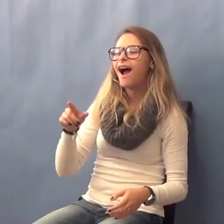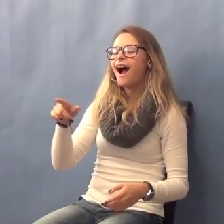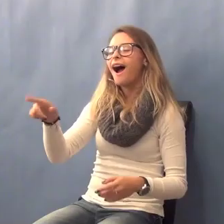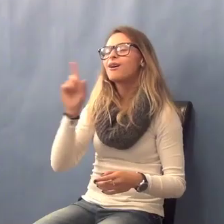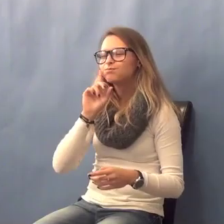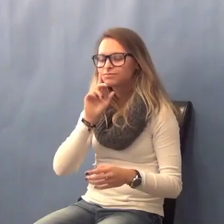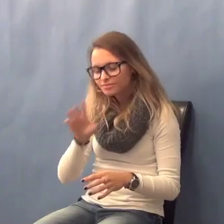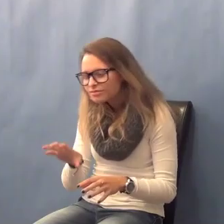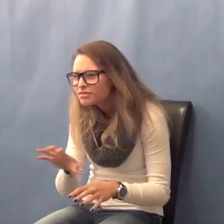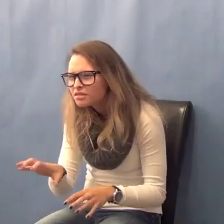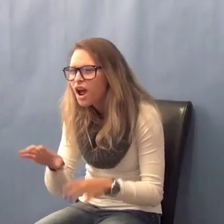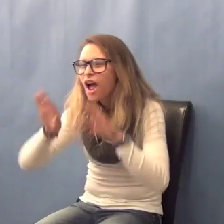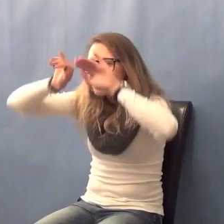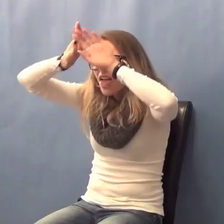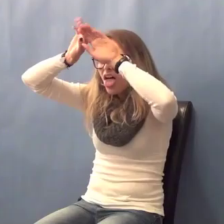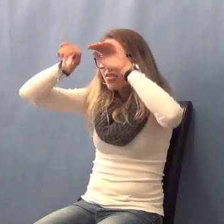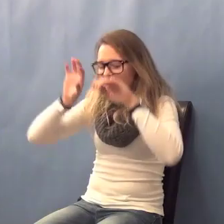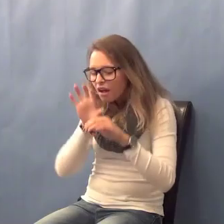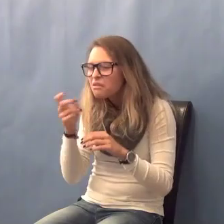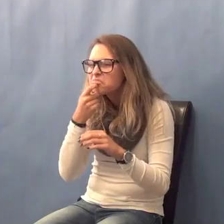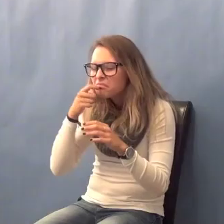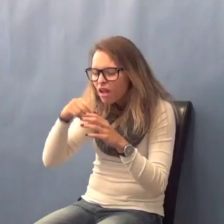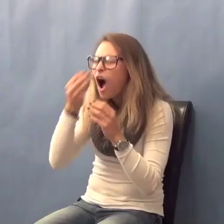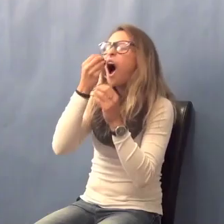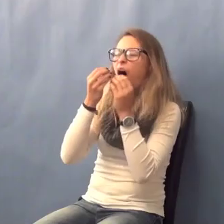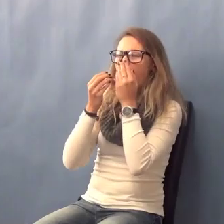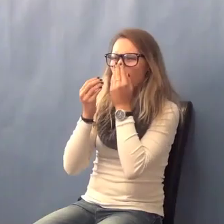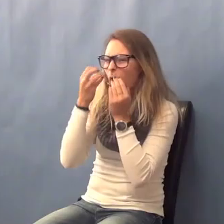Chłopak zajrzał do nory kreta i coś ugryzło go w nos.